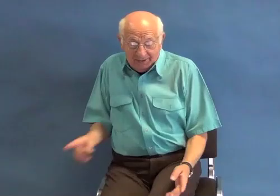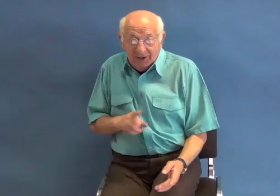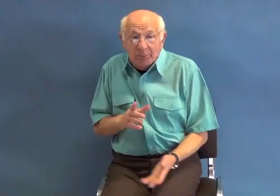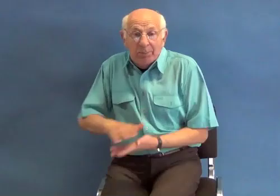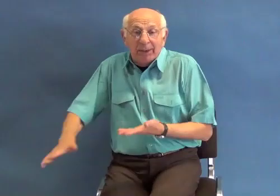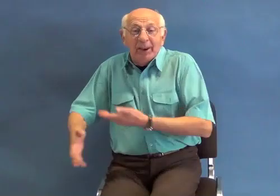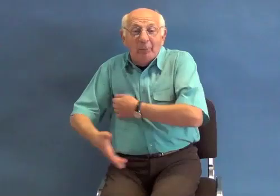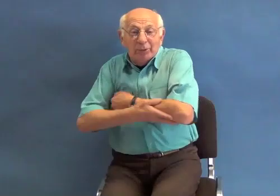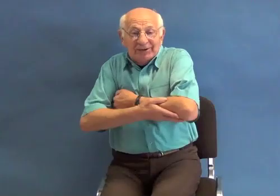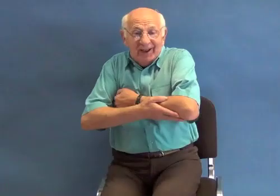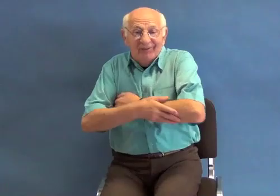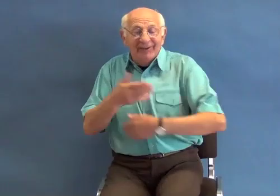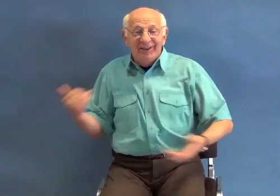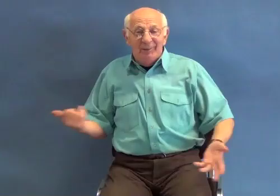Sam, bez wsparcia.